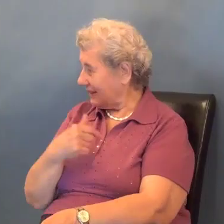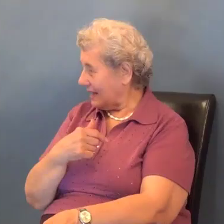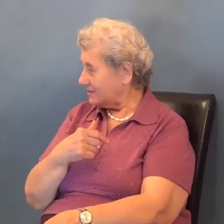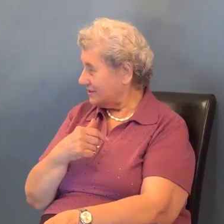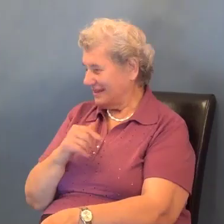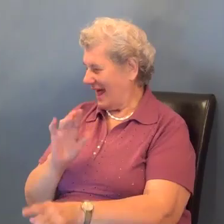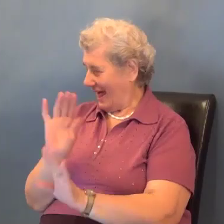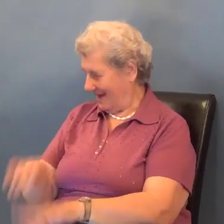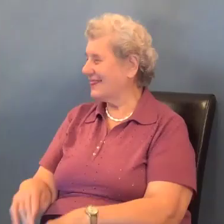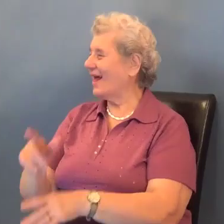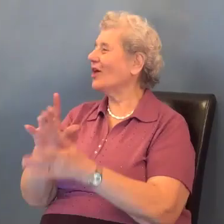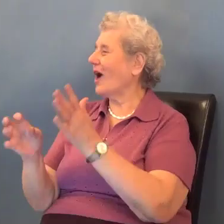Nie, to tylko do gadania.